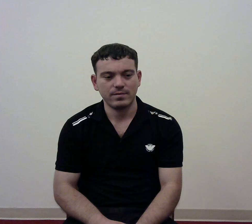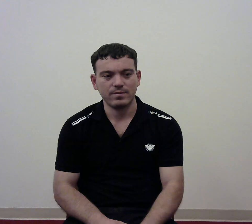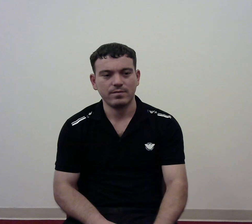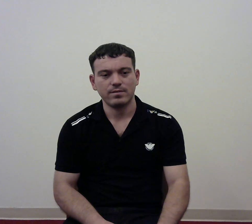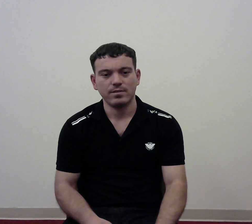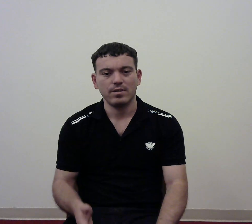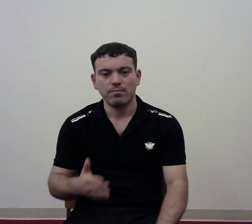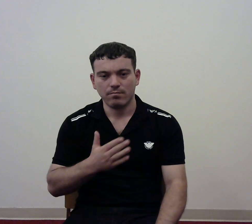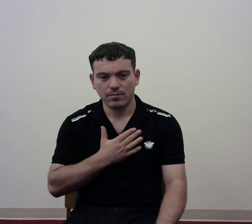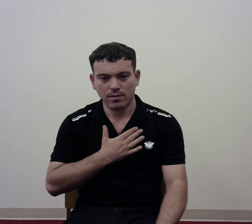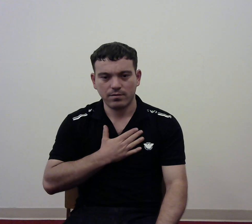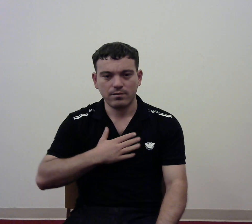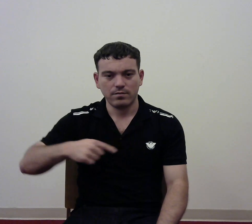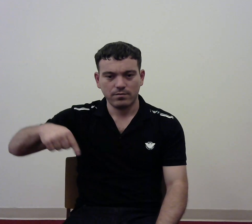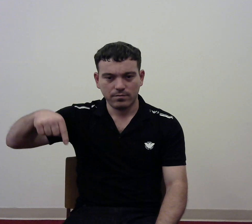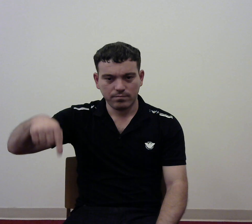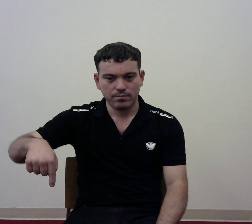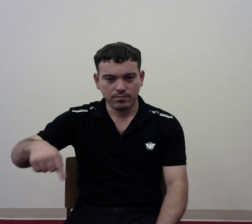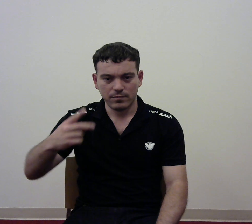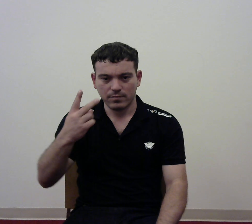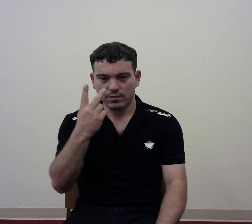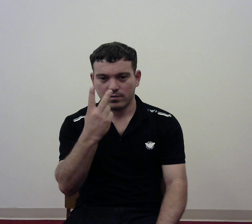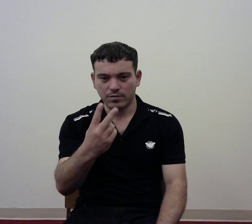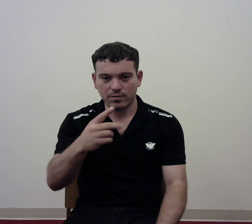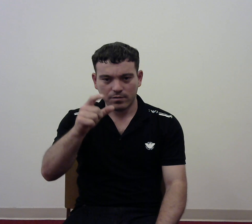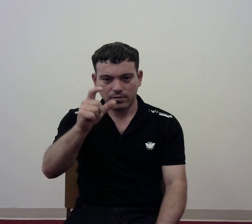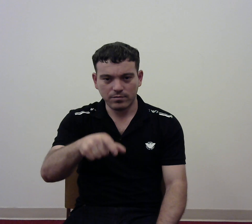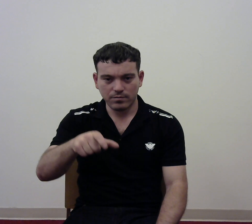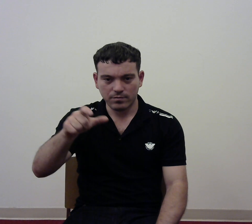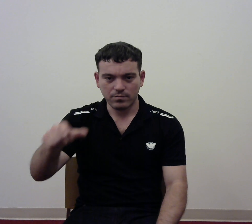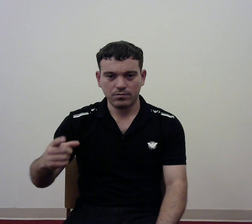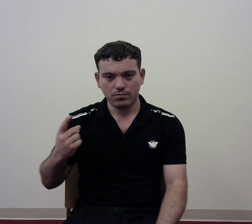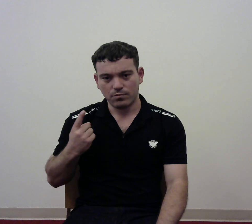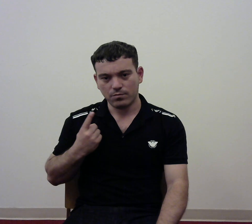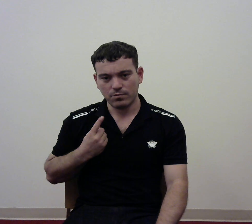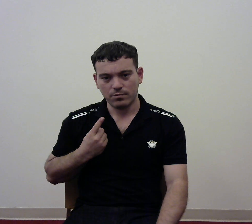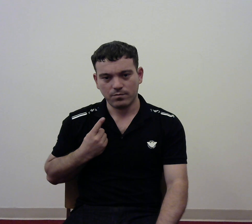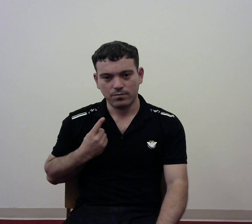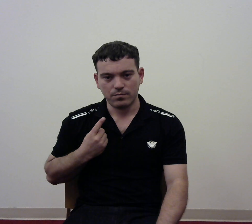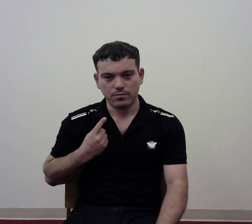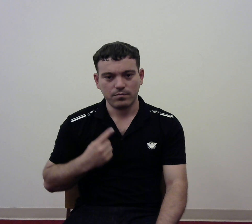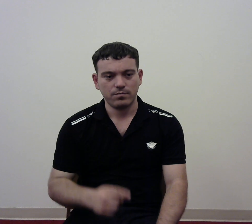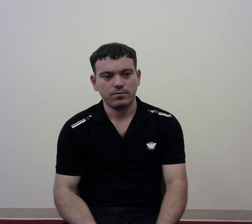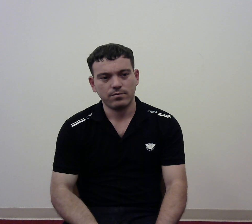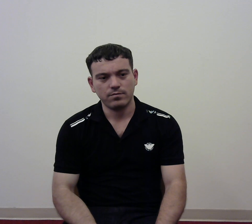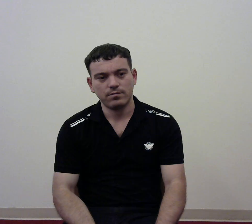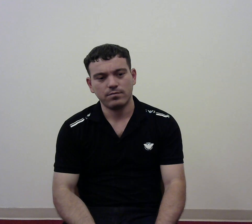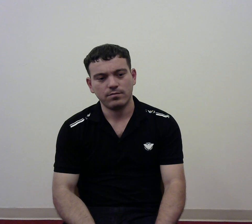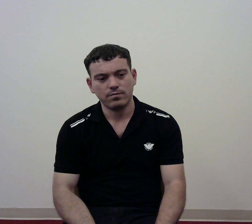Məni aşağıda 2 nəfər gözləyir